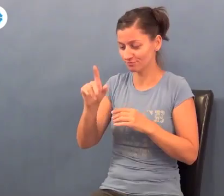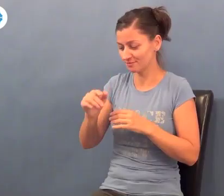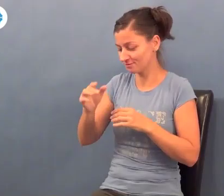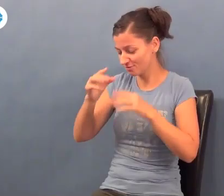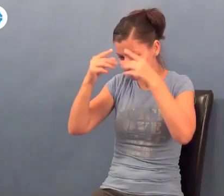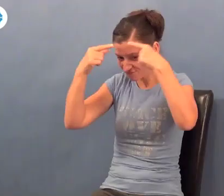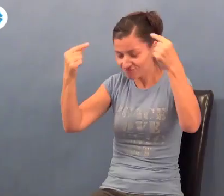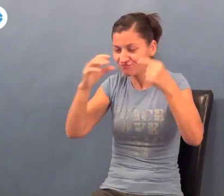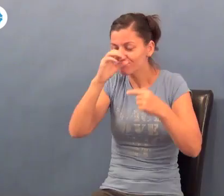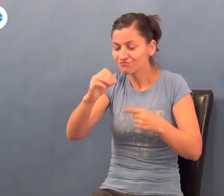Brwi, pysk.